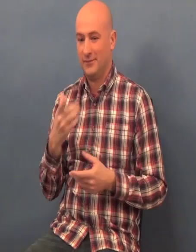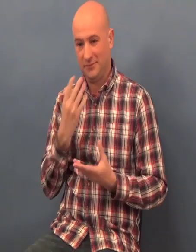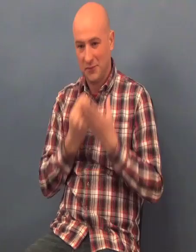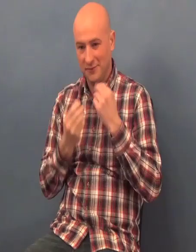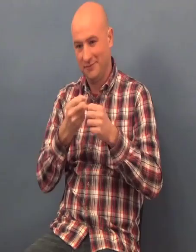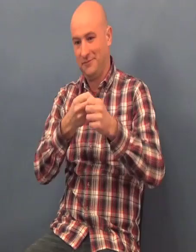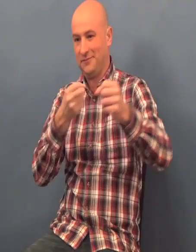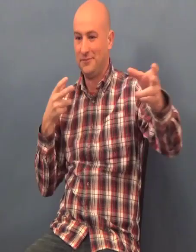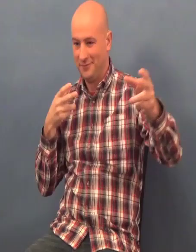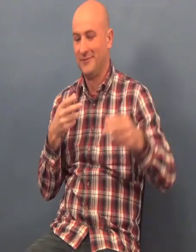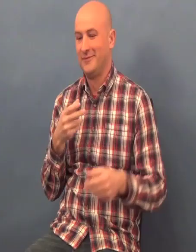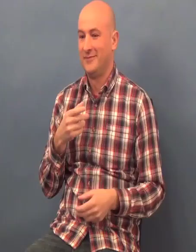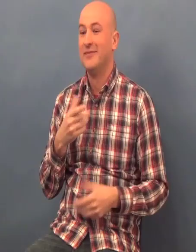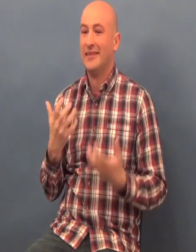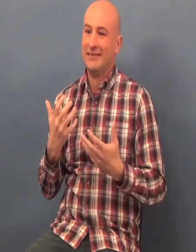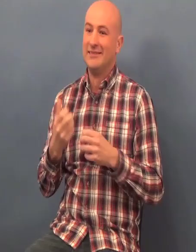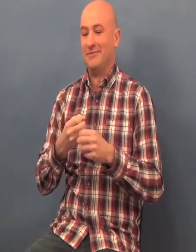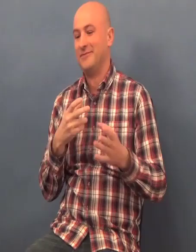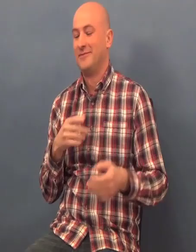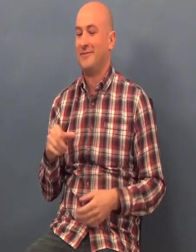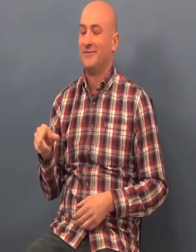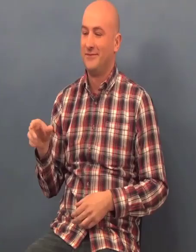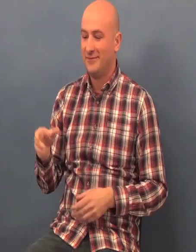"Chcesz pobawić się w strzelanie z procy?"